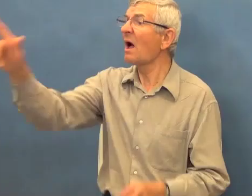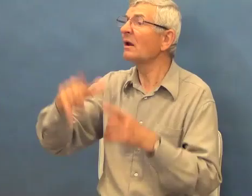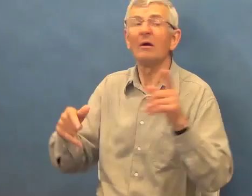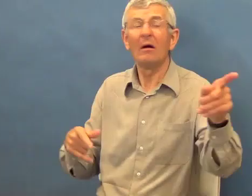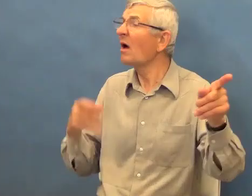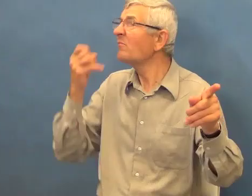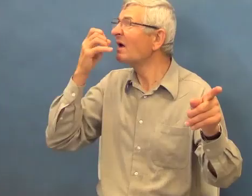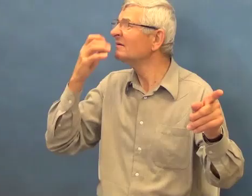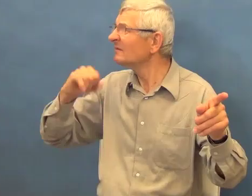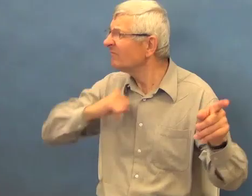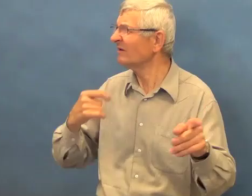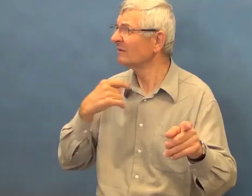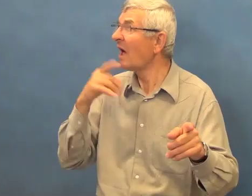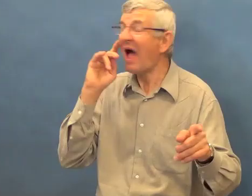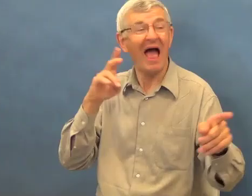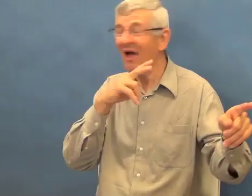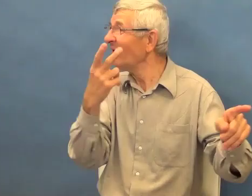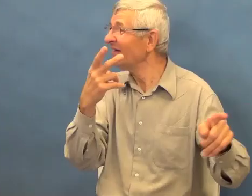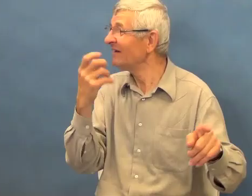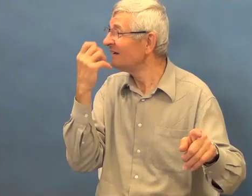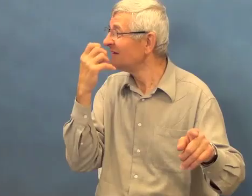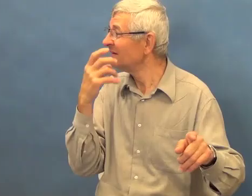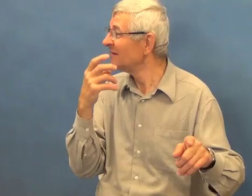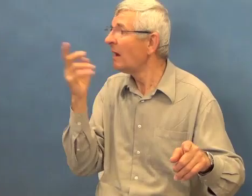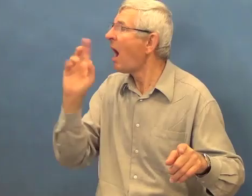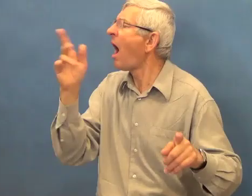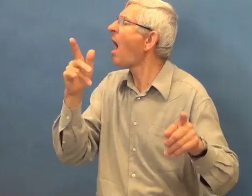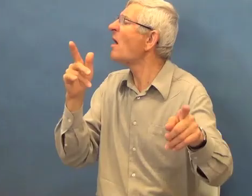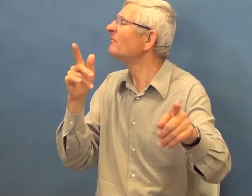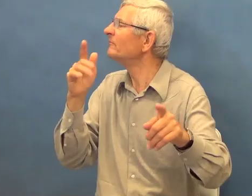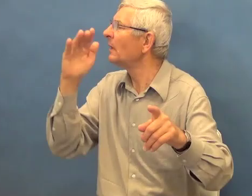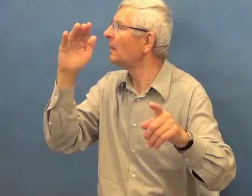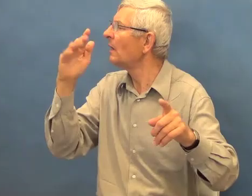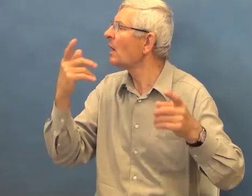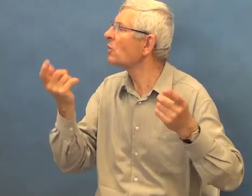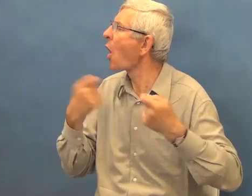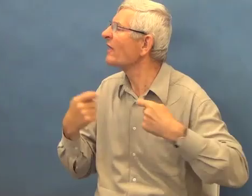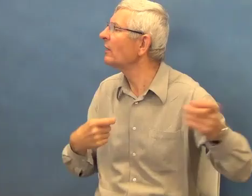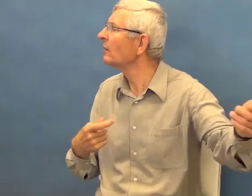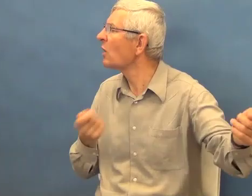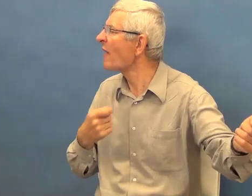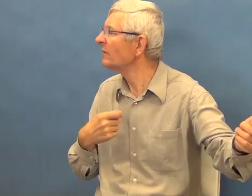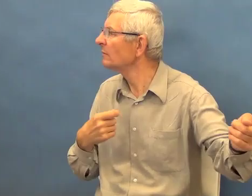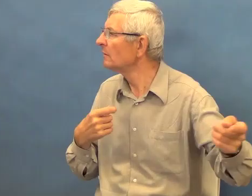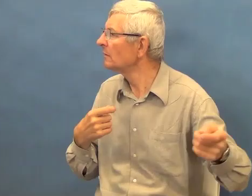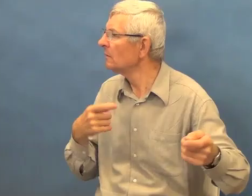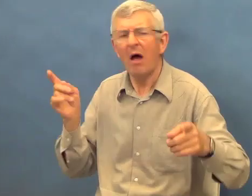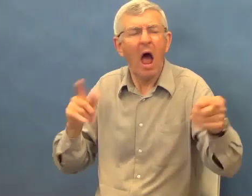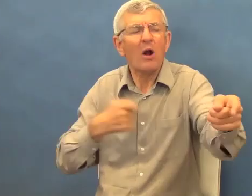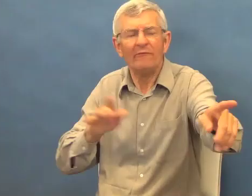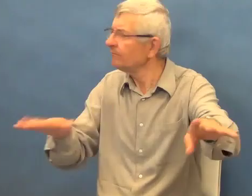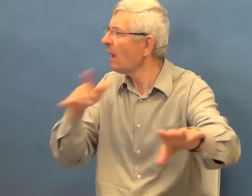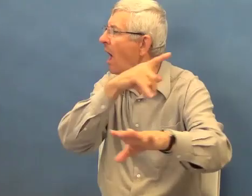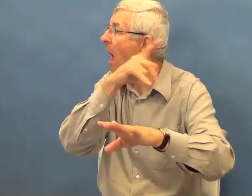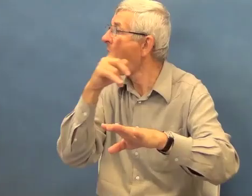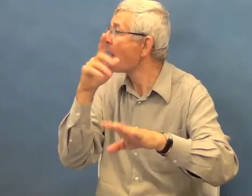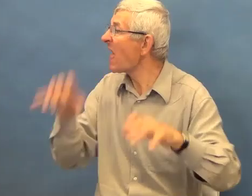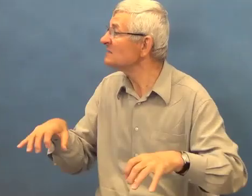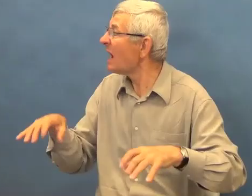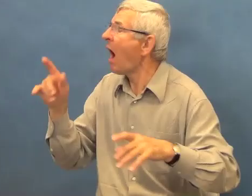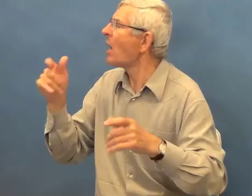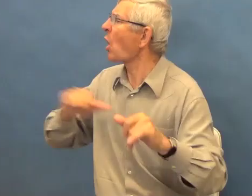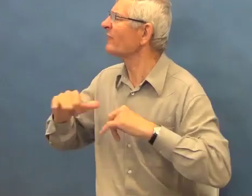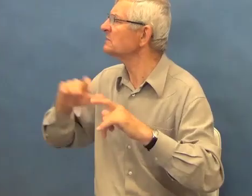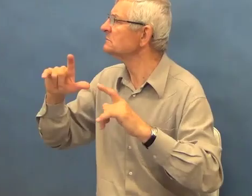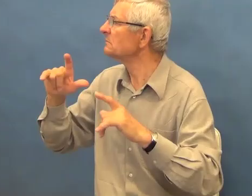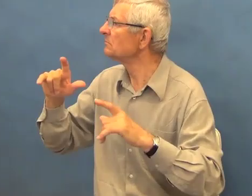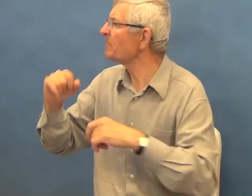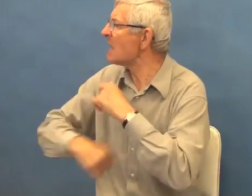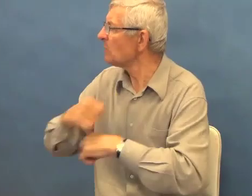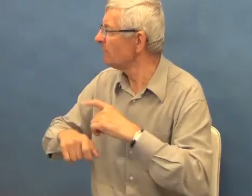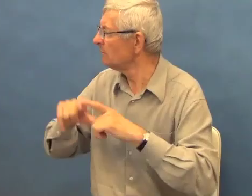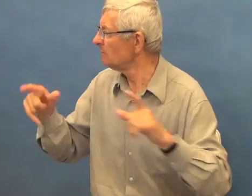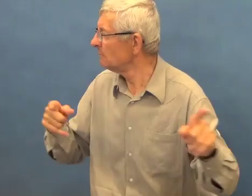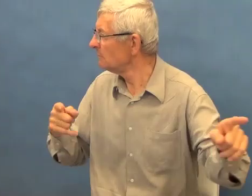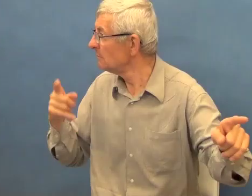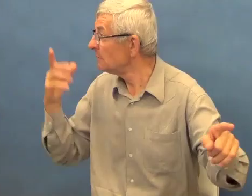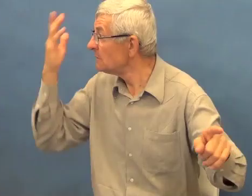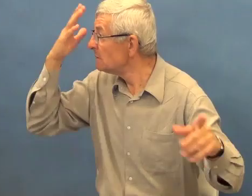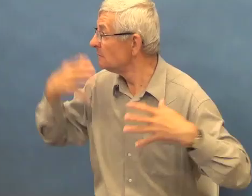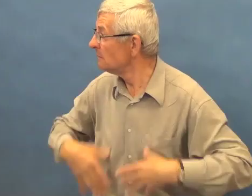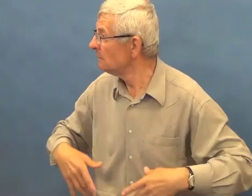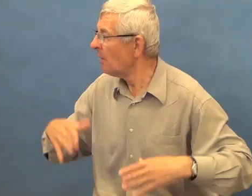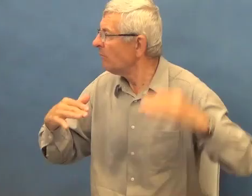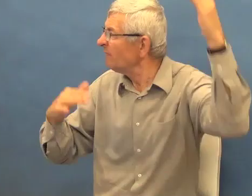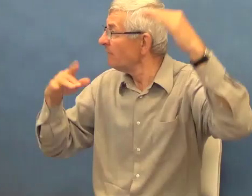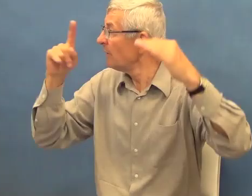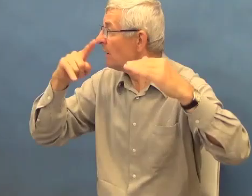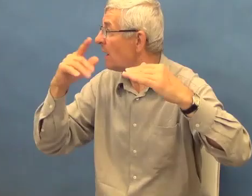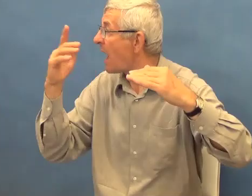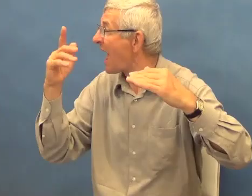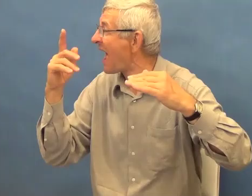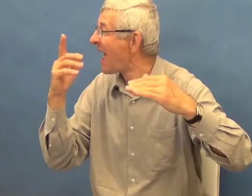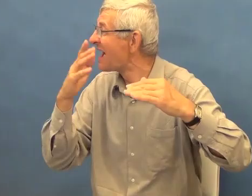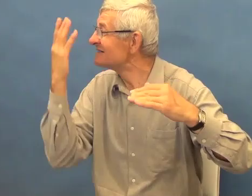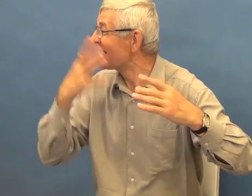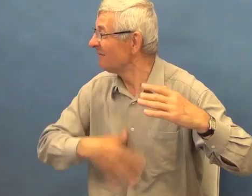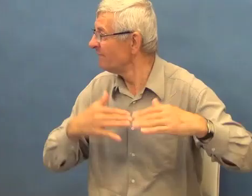Ale M. jest fajna, ta druga, to kierownik, a nie, to prezes, a nie to kierownik oddziału, ta w czarnej bluzie.